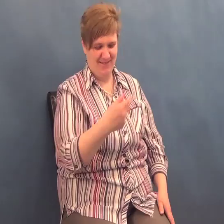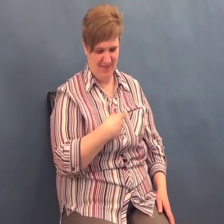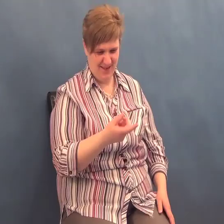Ja?